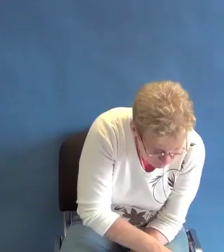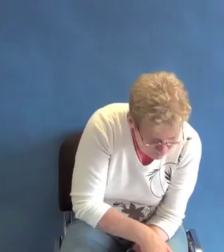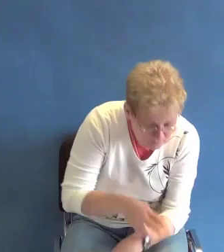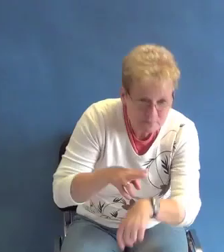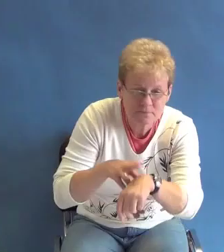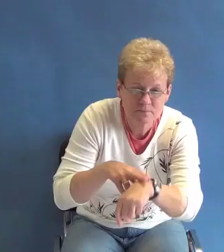Która godzina?